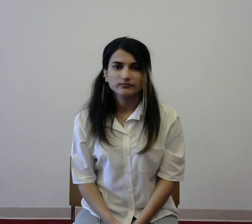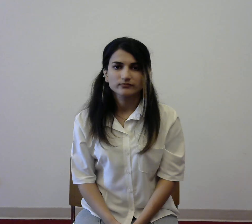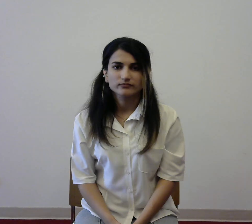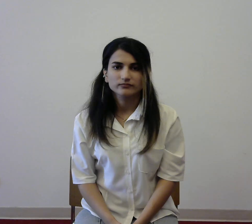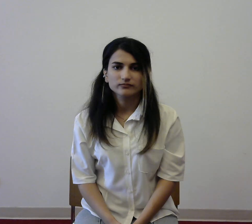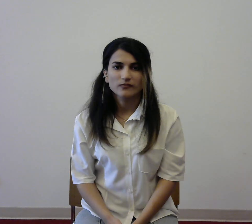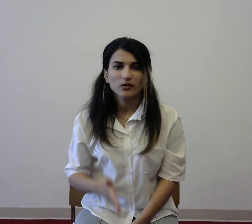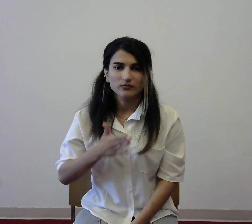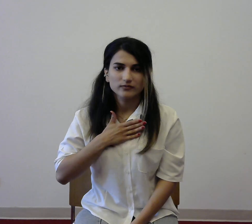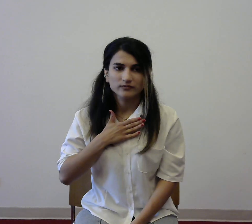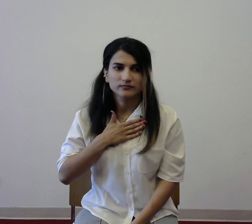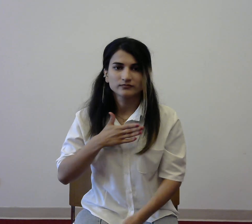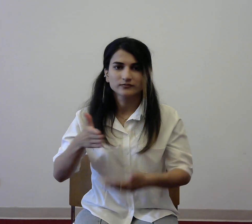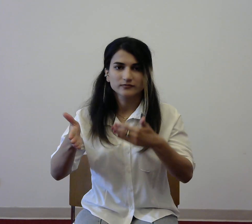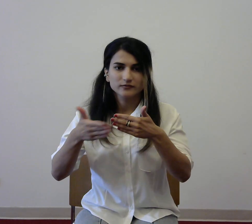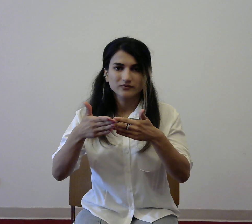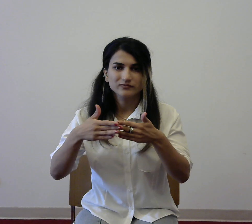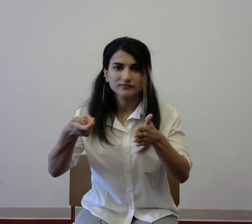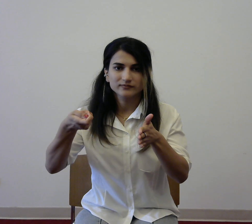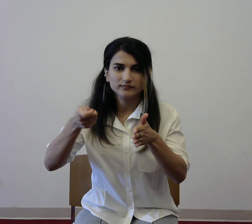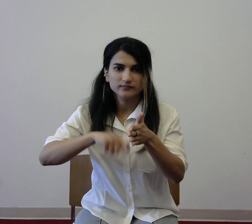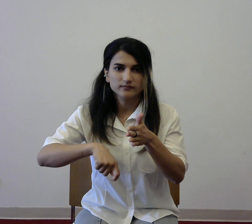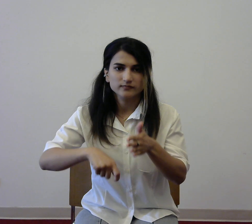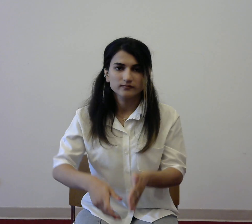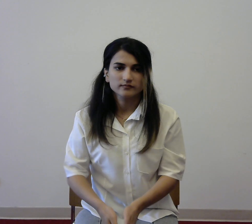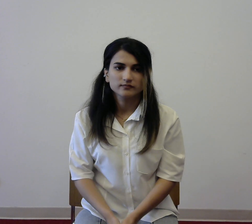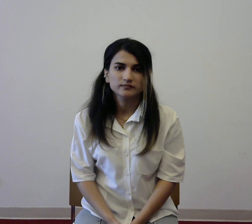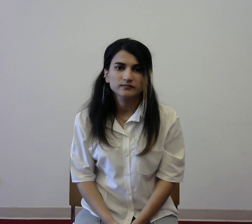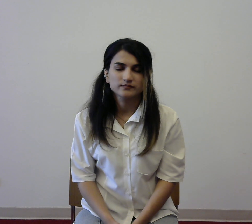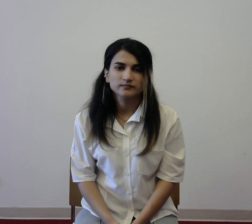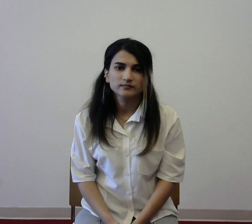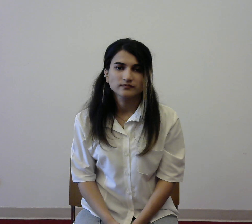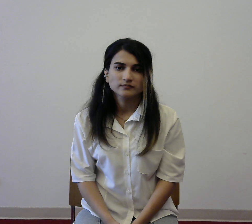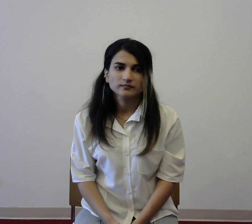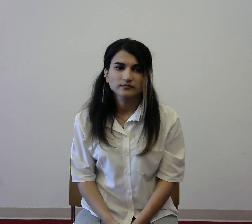Bizim qapımız bağlıdır